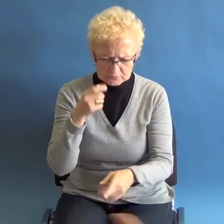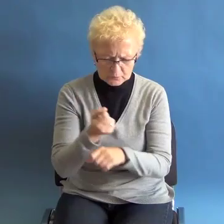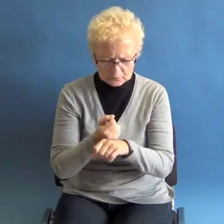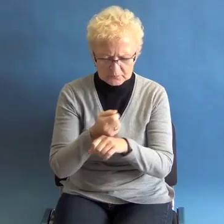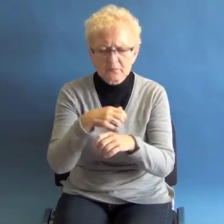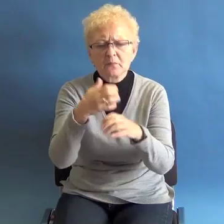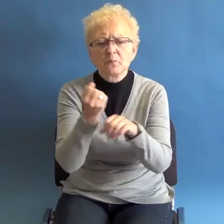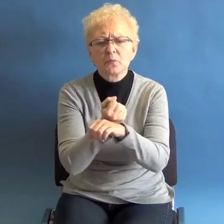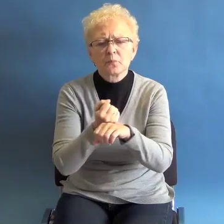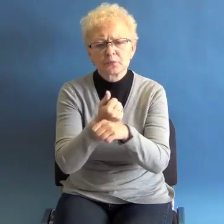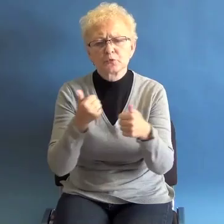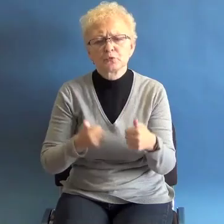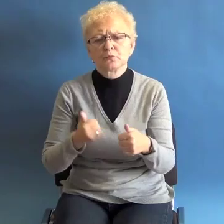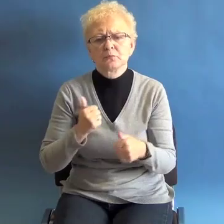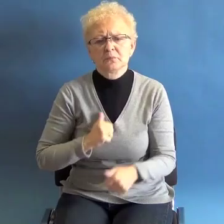Pomarańczowe oznacza, że trzeba czekać.